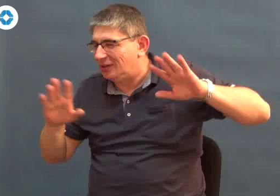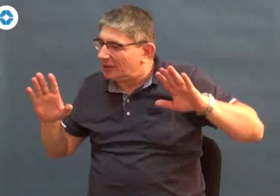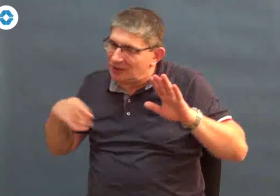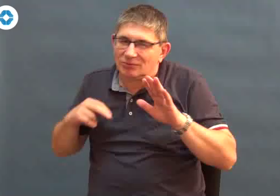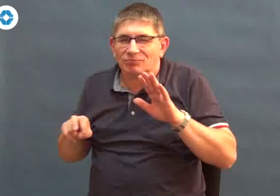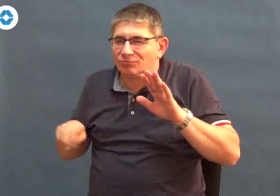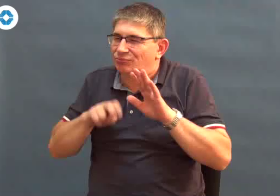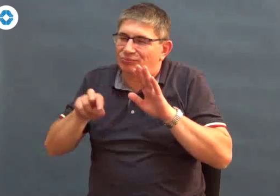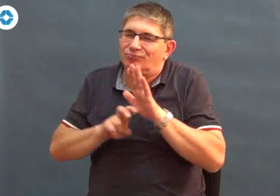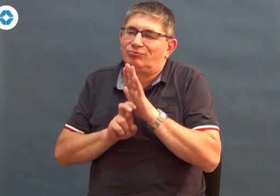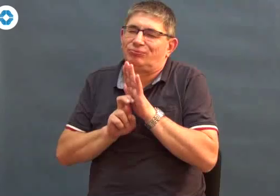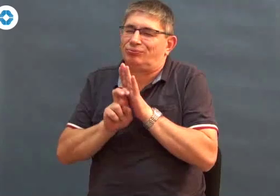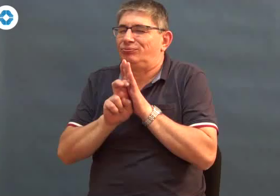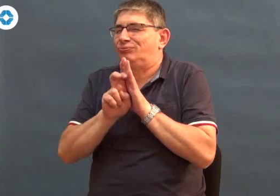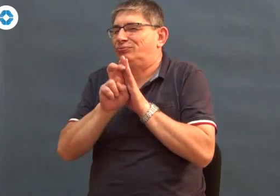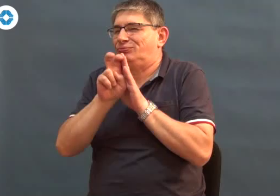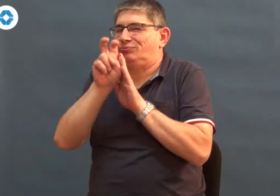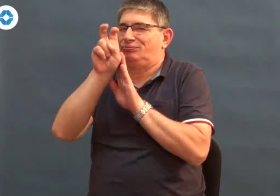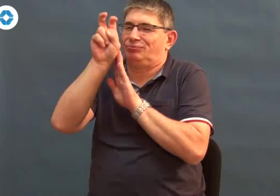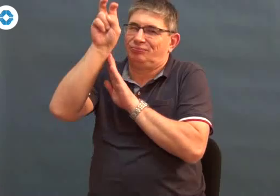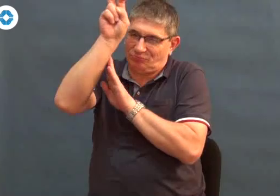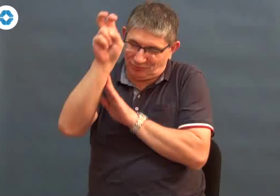On idzie, wjeżdża na górę windą.